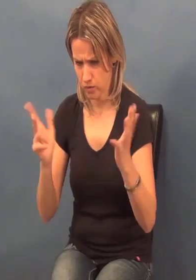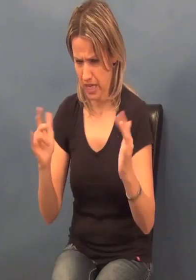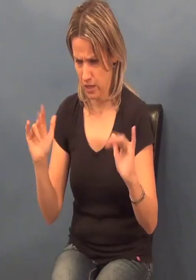Ósmy?